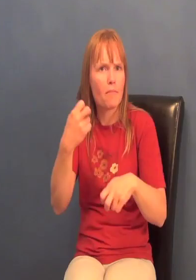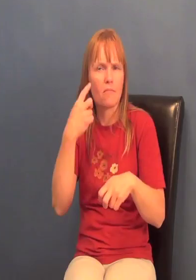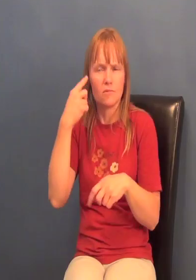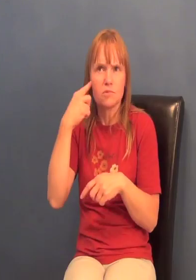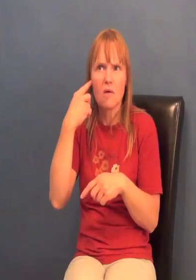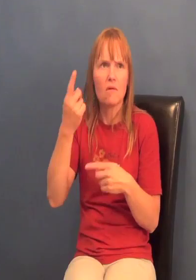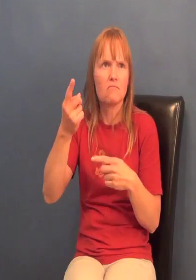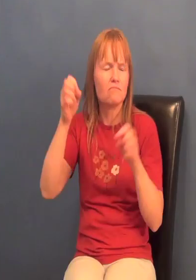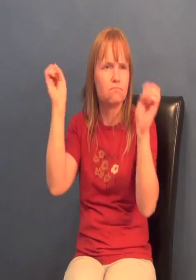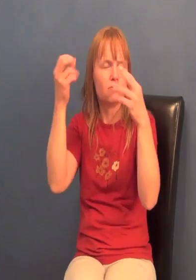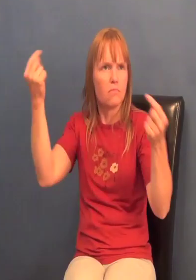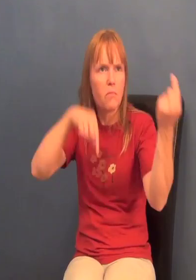"- Słychać było alarm, przyjechały służby."